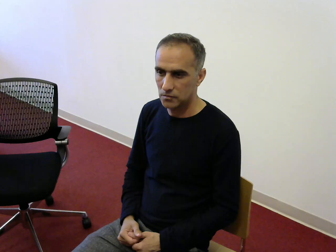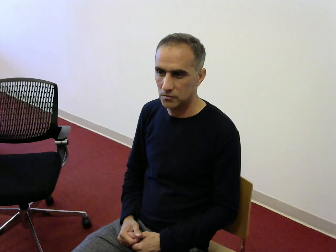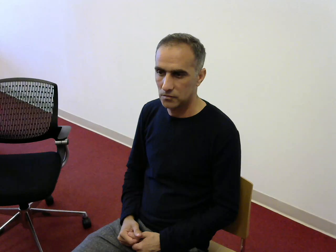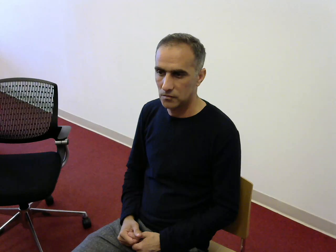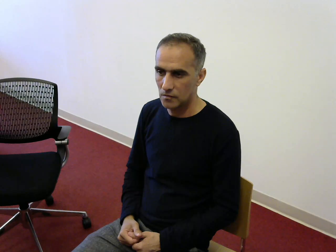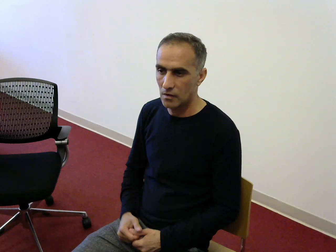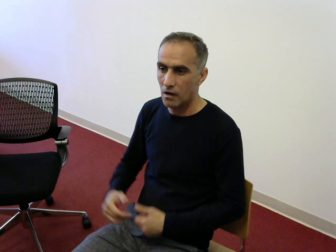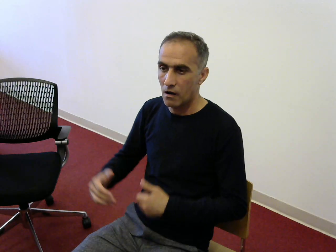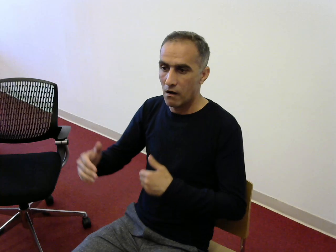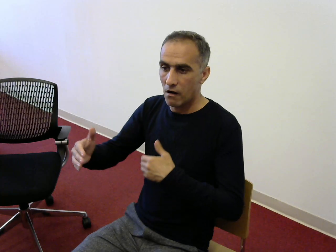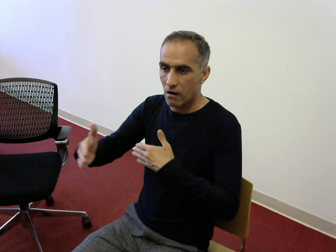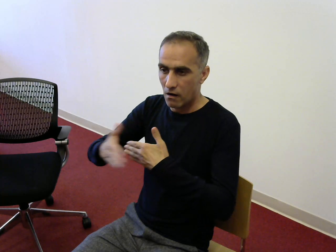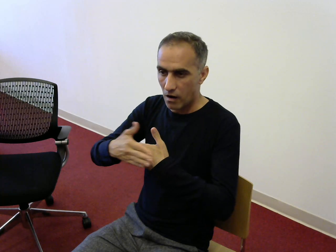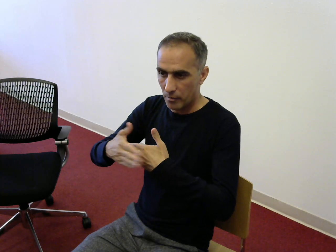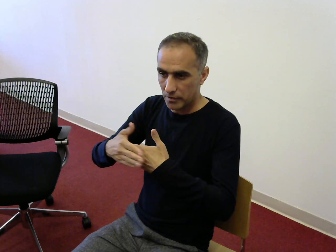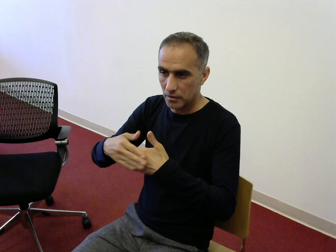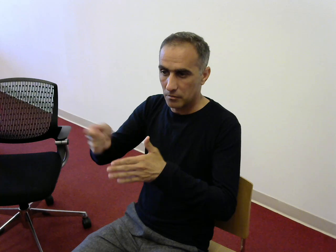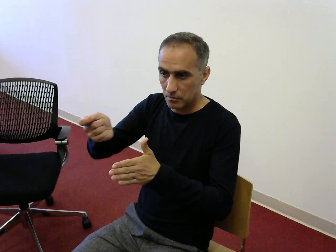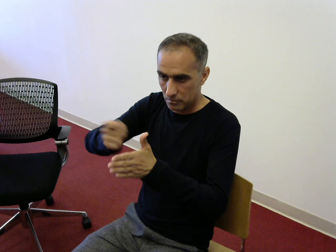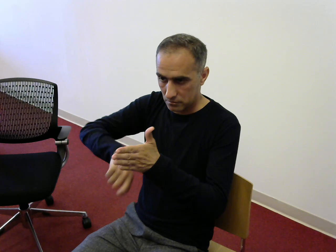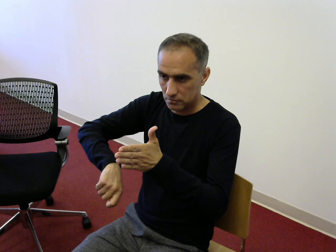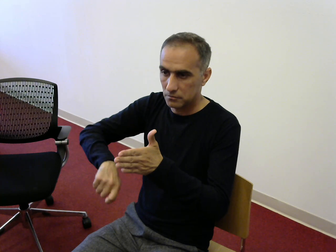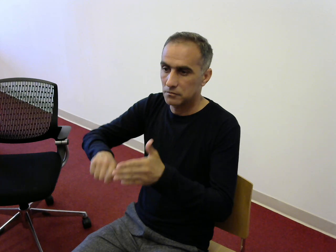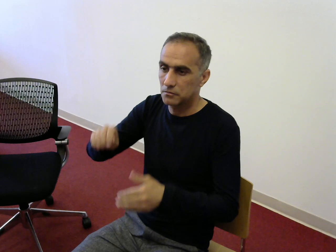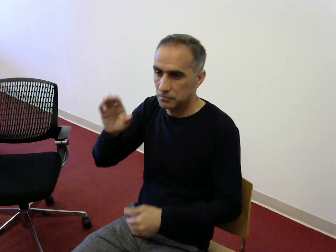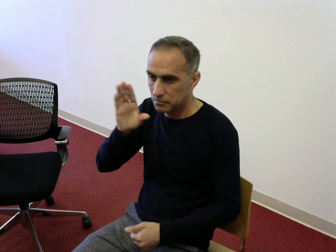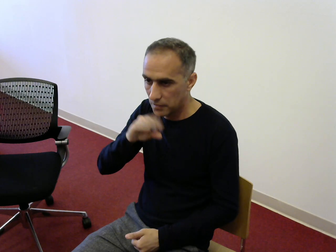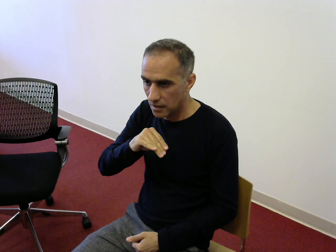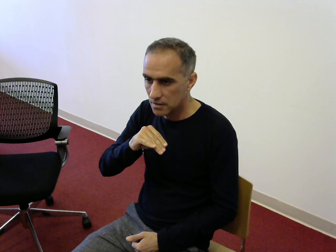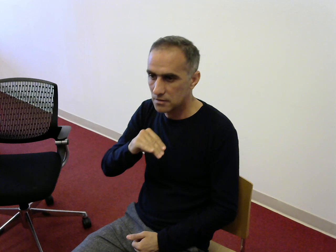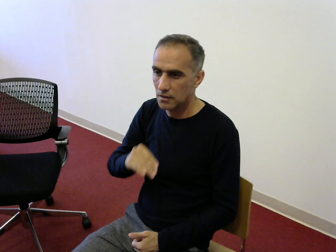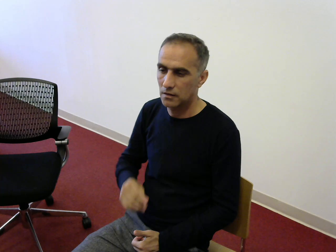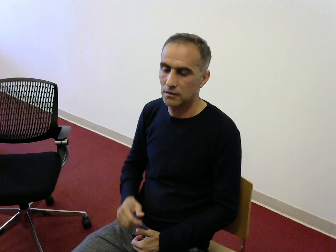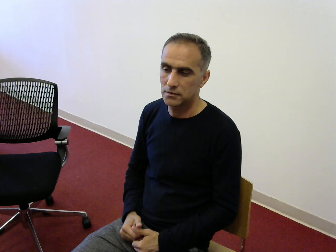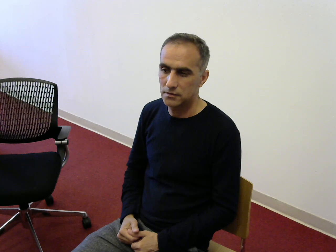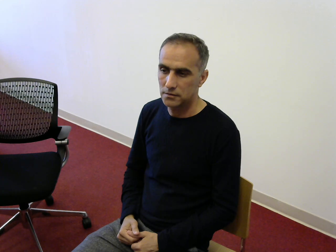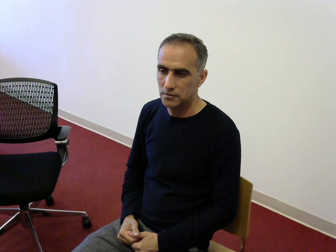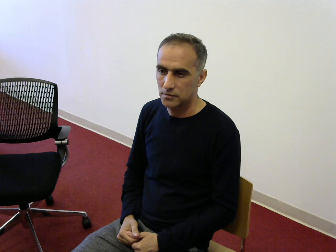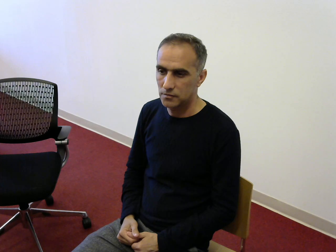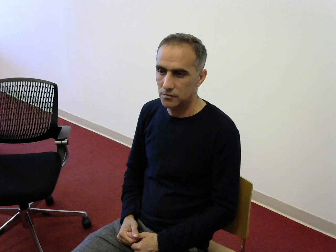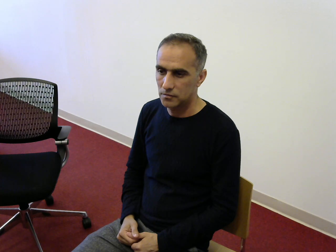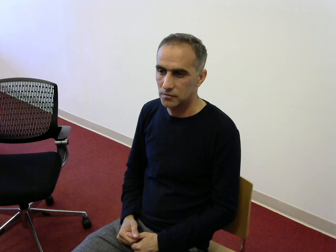Qapını bağlaya bilərsinizmi?